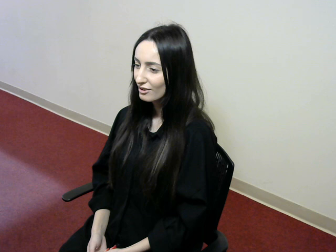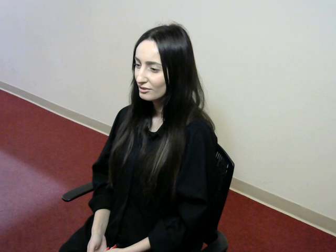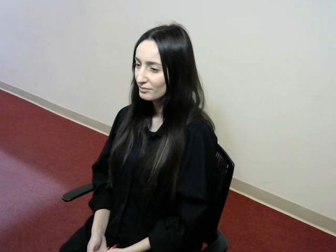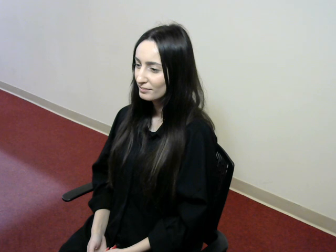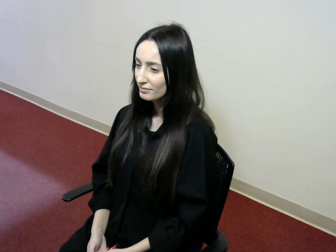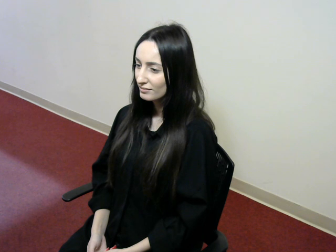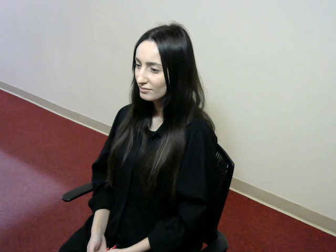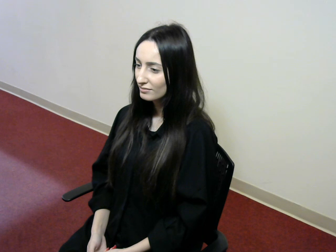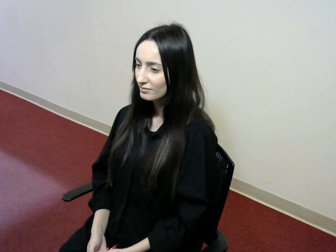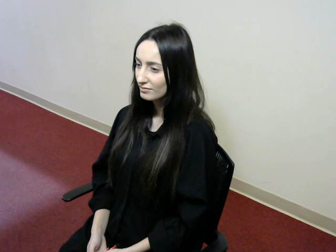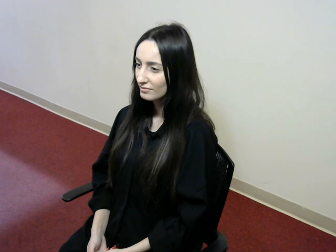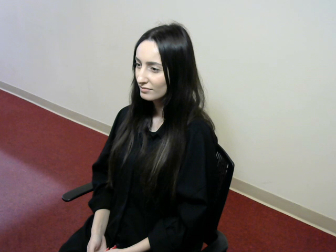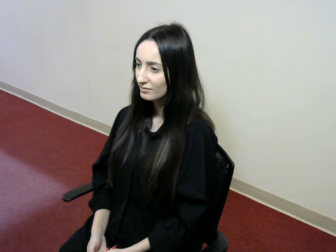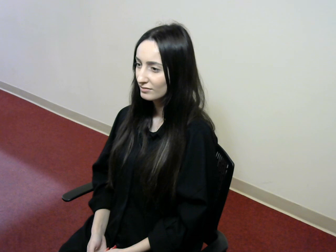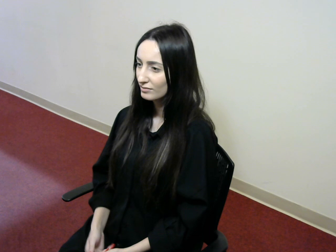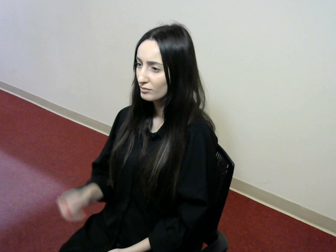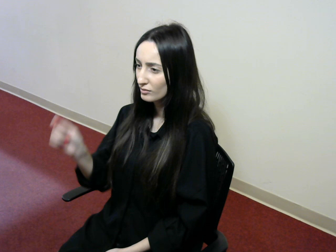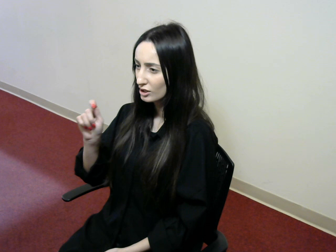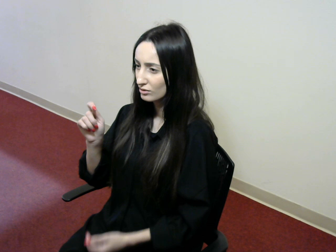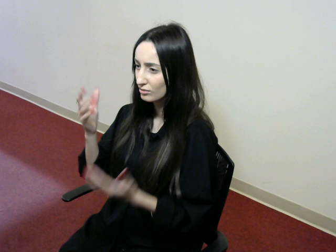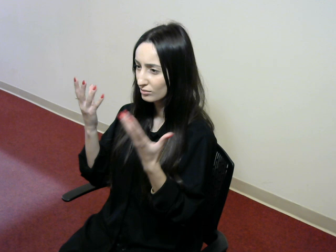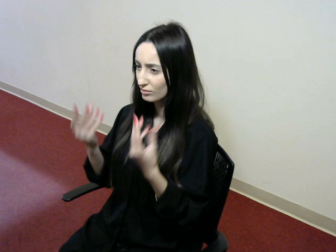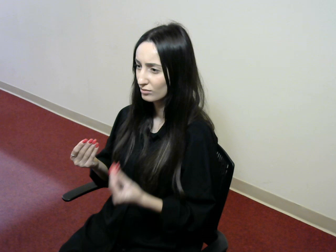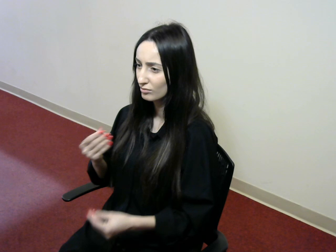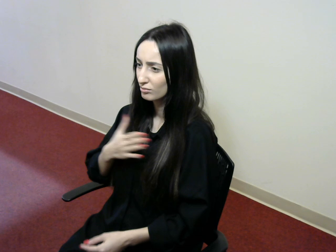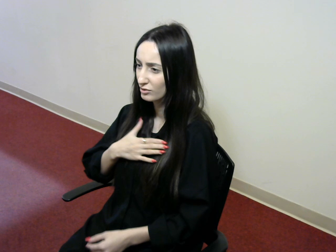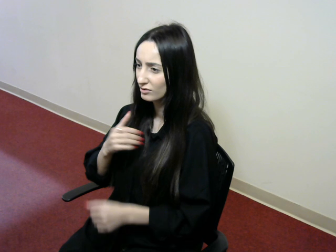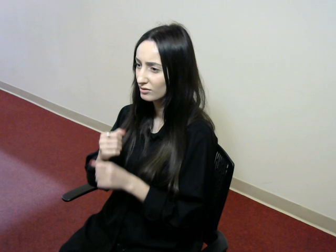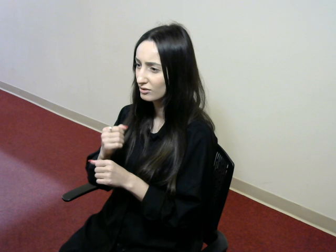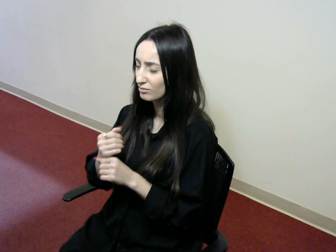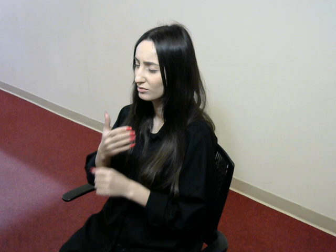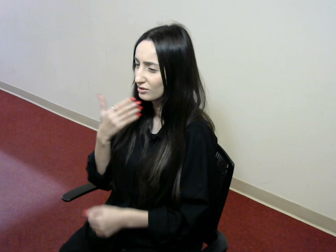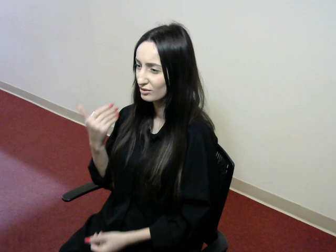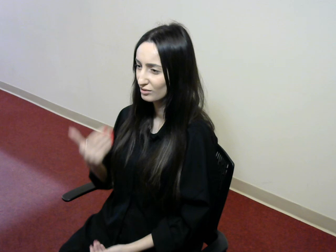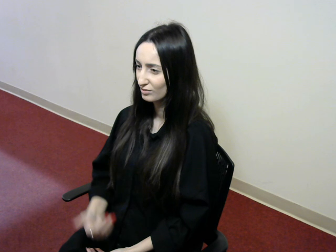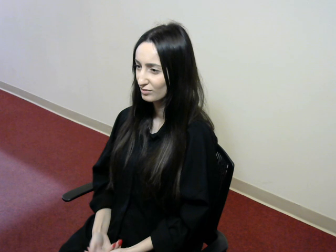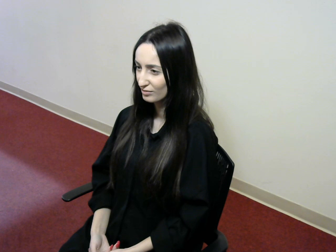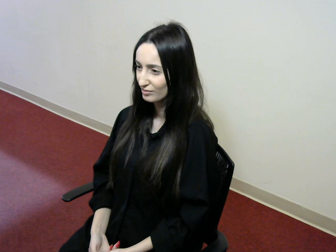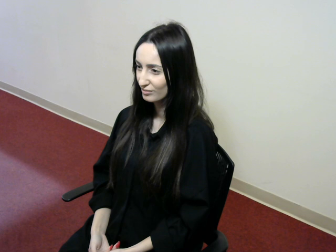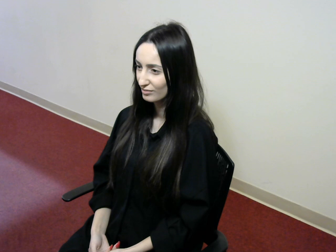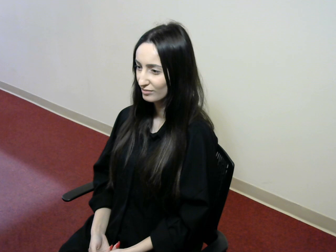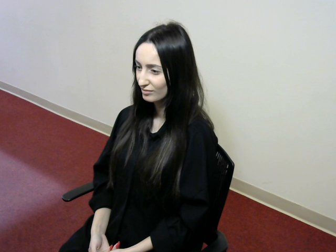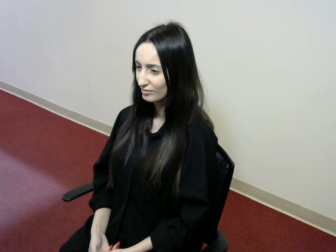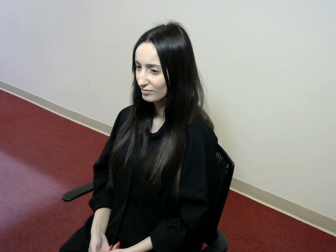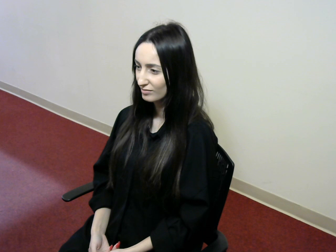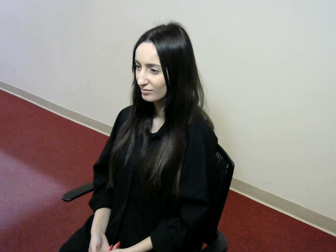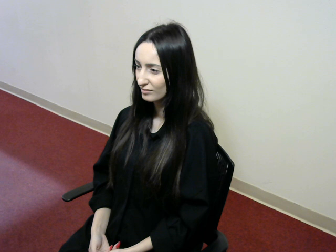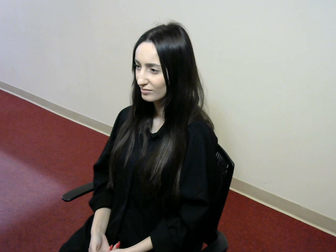Bazar günü mənim işim yoxdur